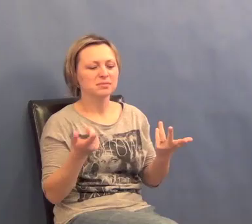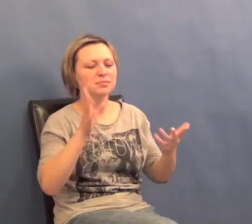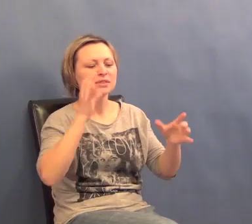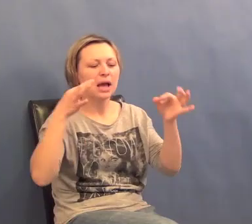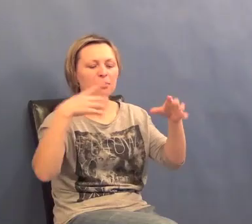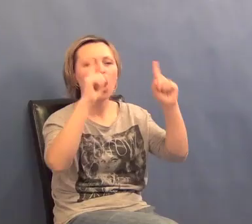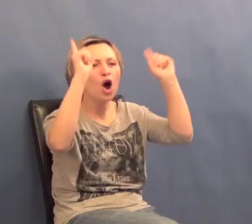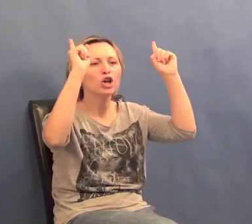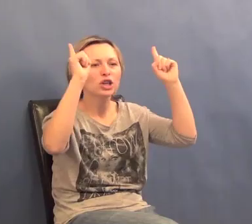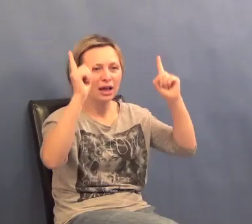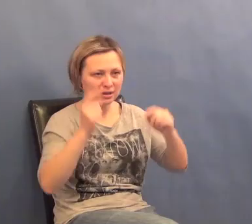To chyba ostrzega przed samochodem.